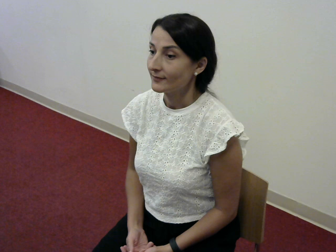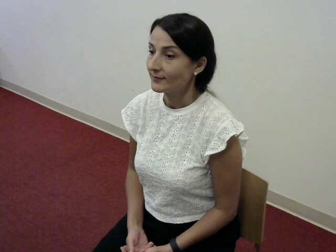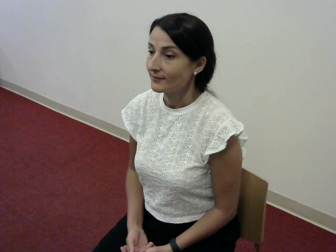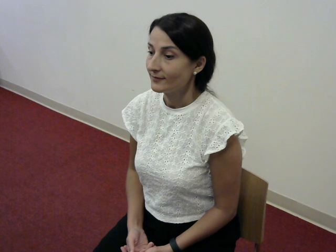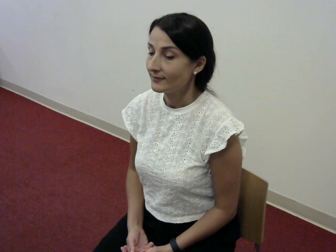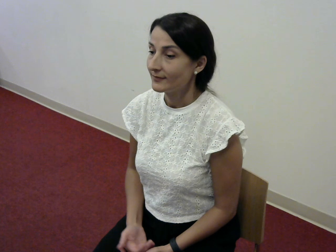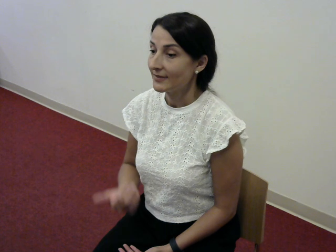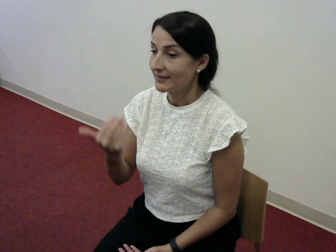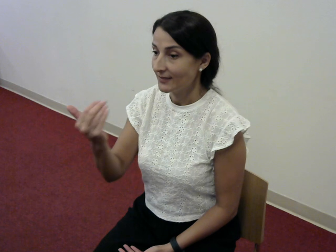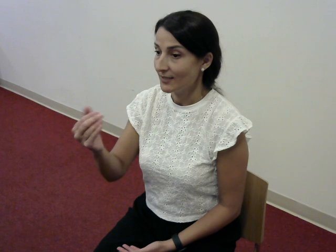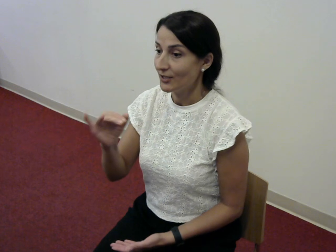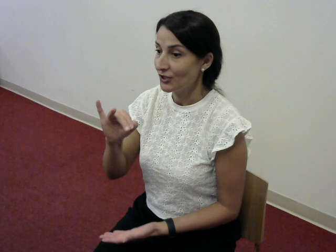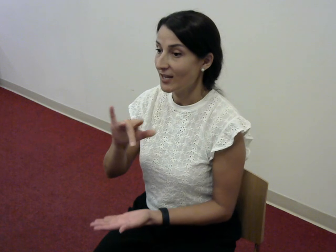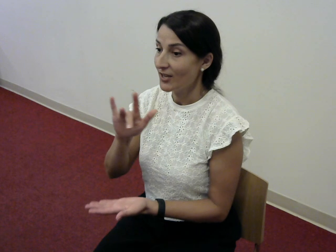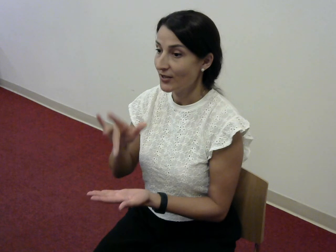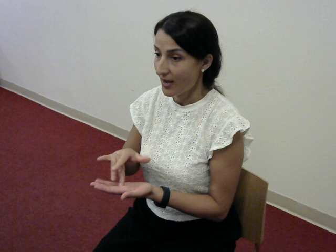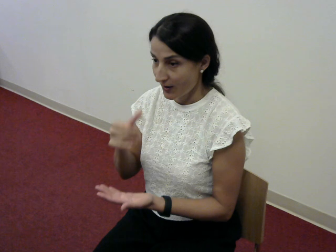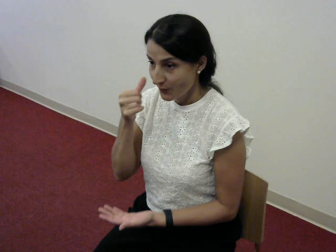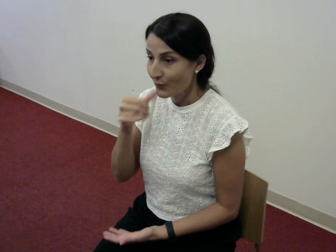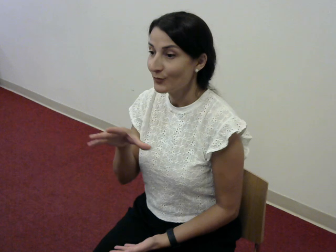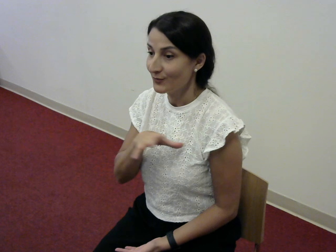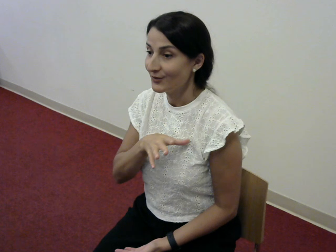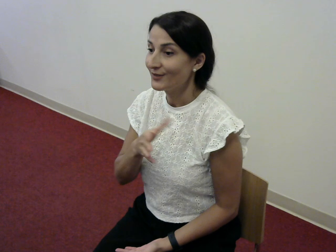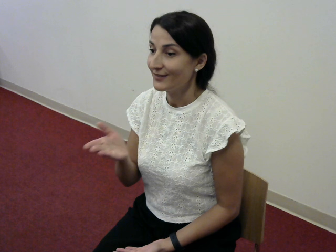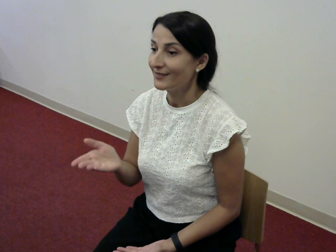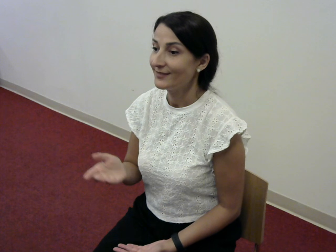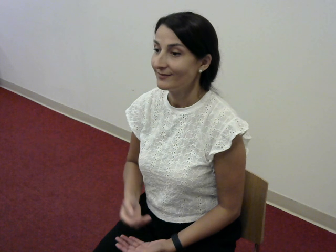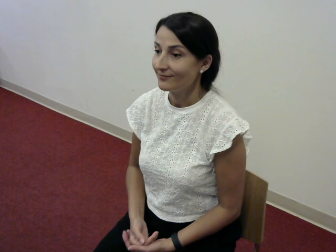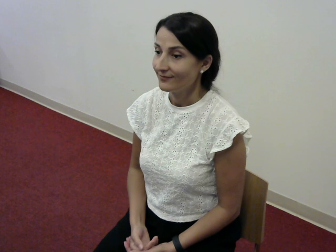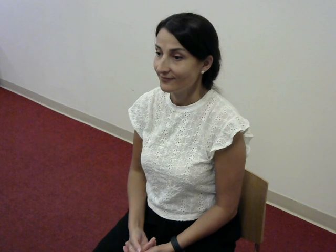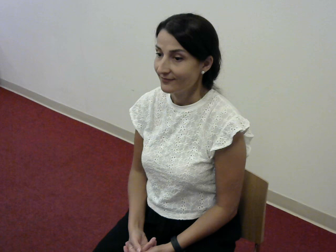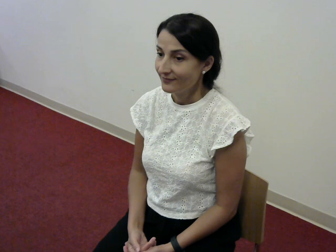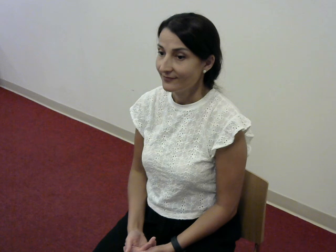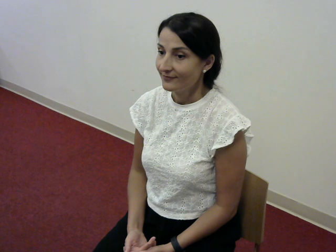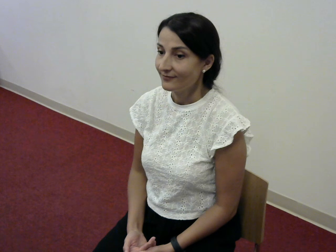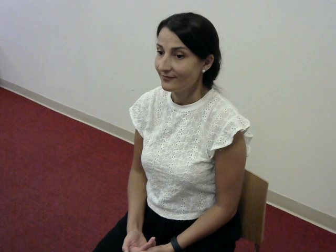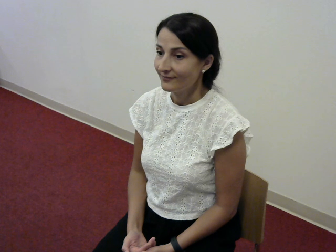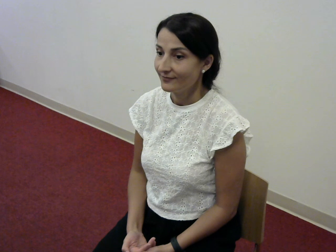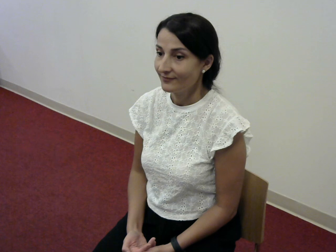Siz İçərişəhərdə olmusuz?